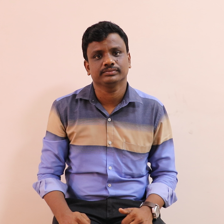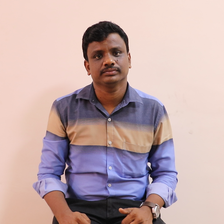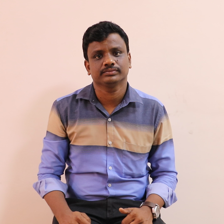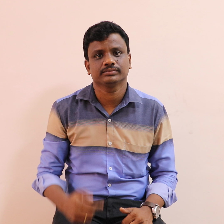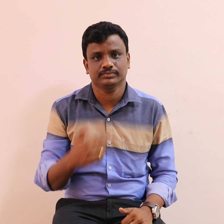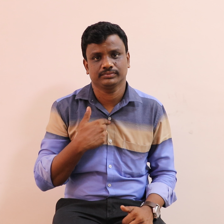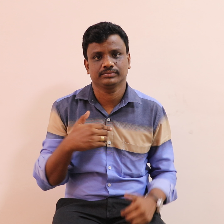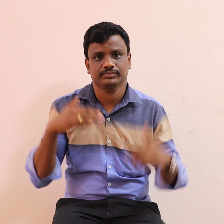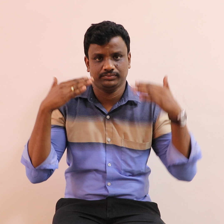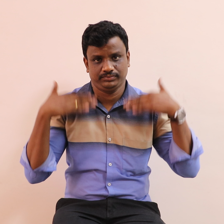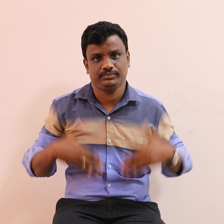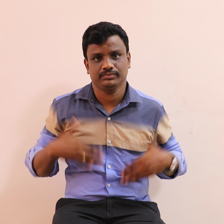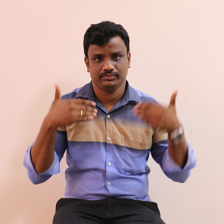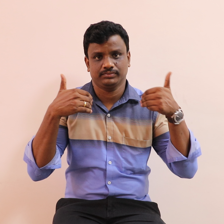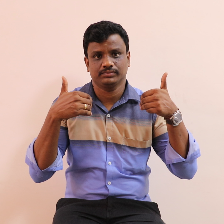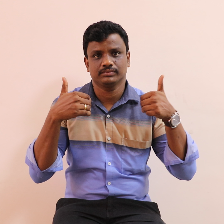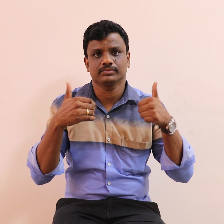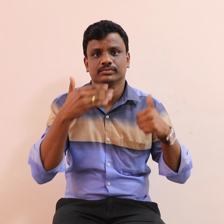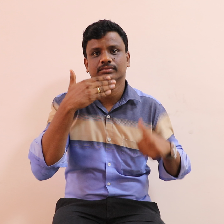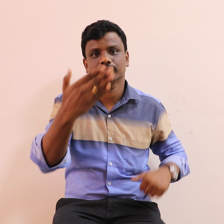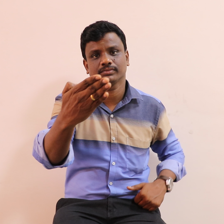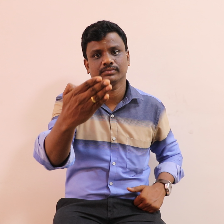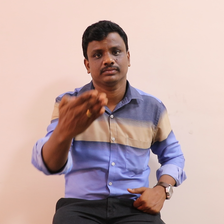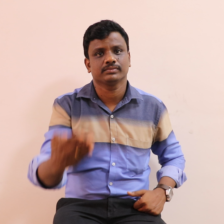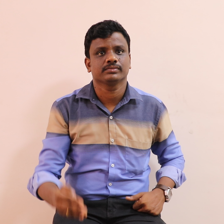i am fine. thank you sir